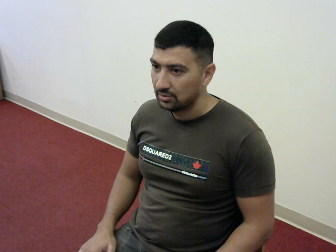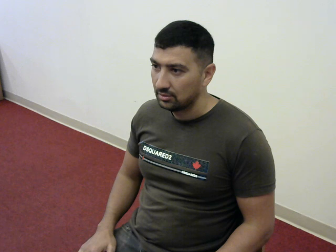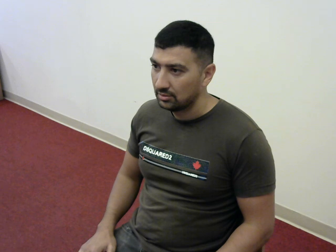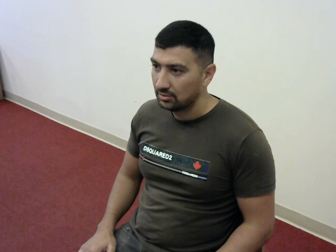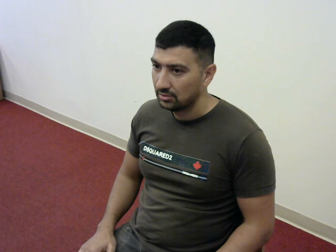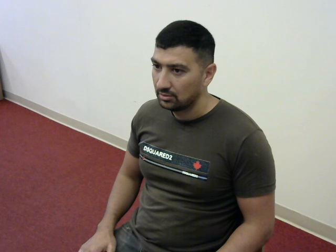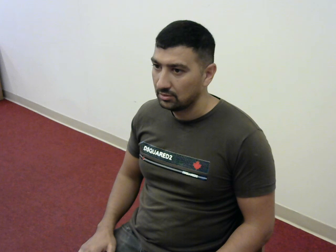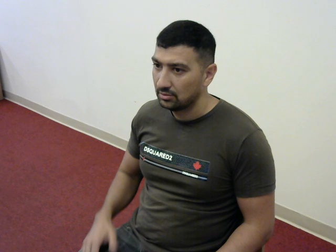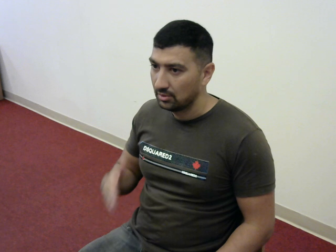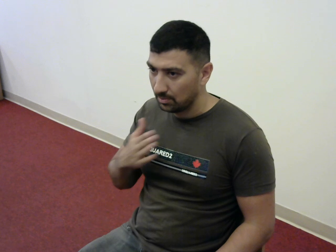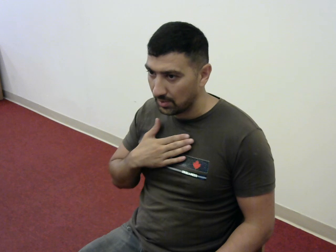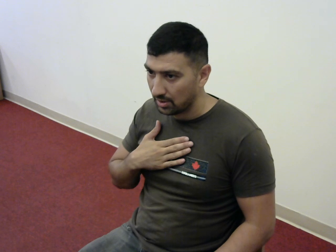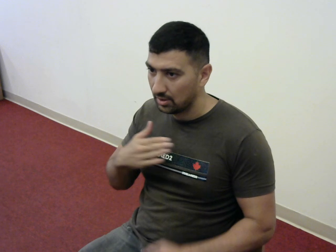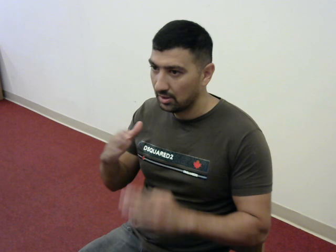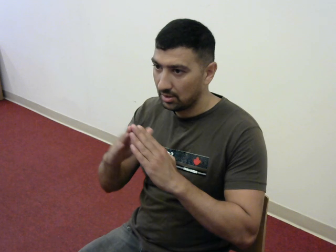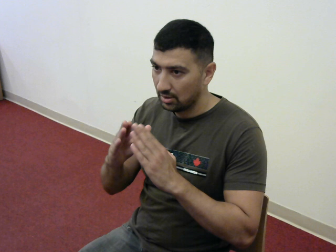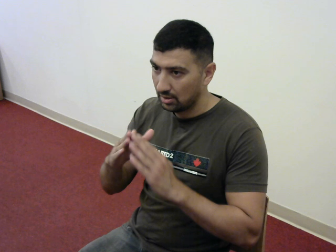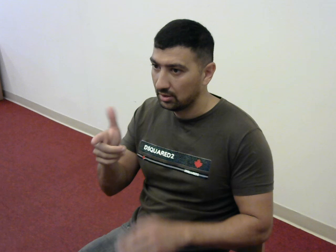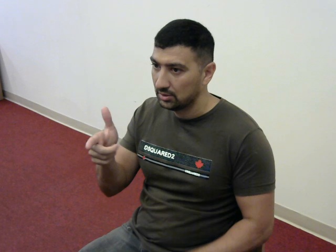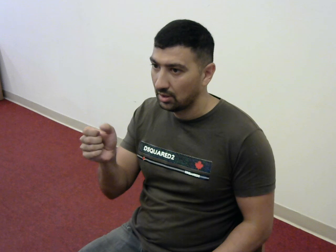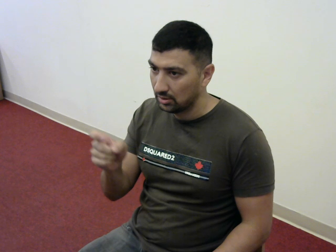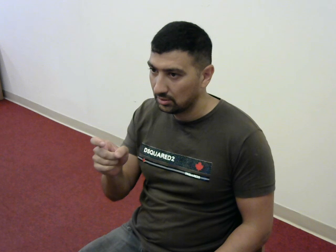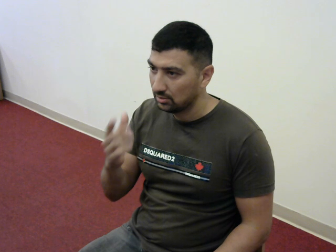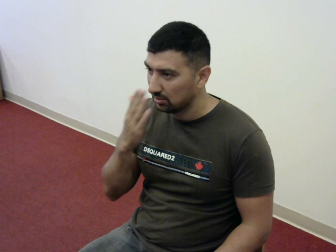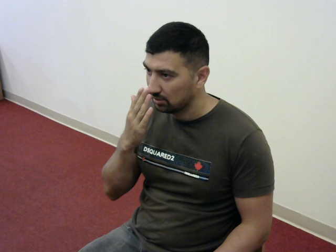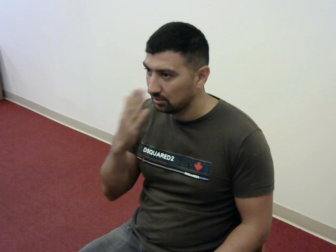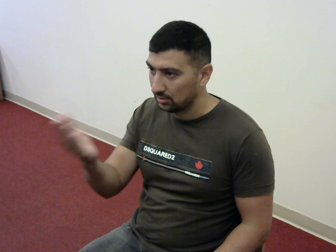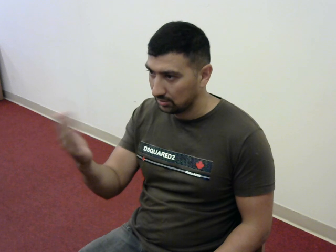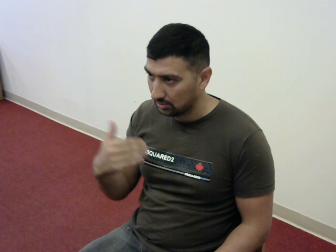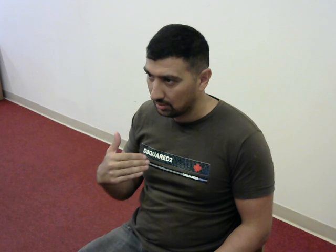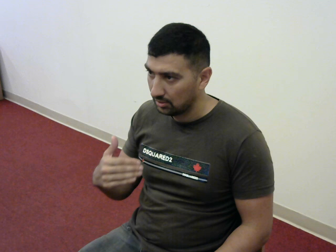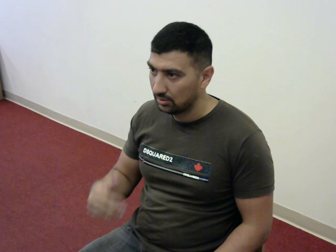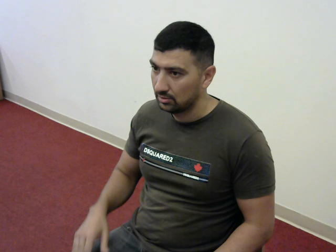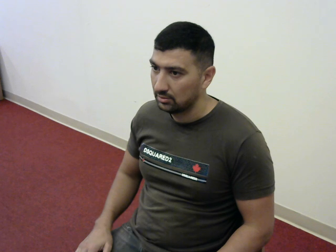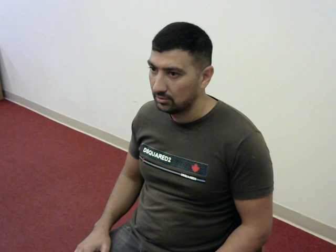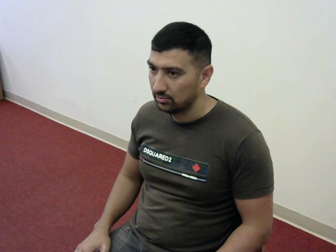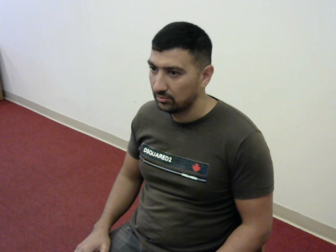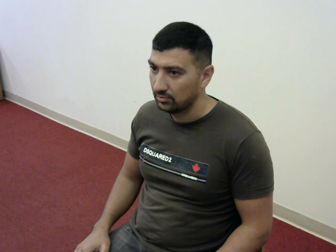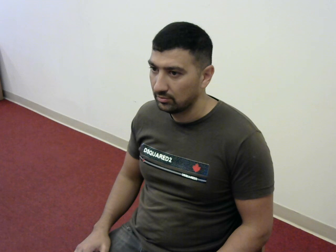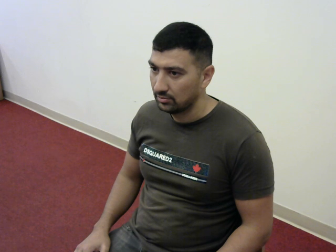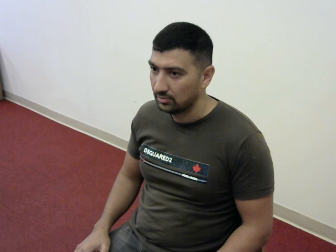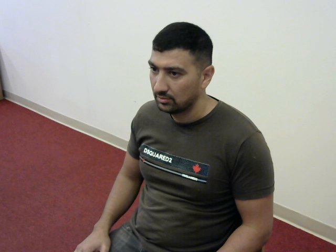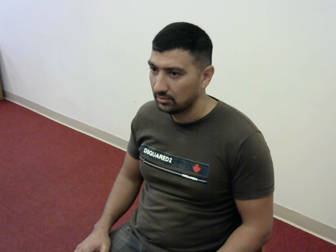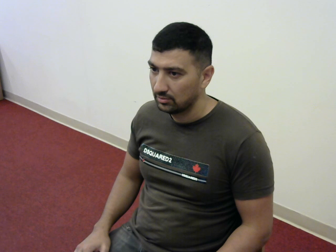Bizim evdən qaz iyi gəlir